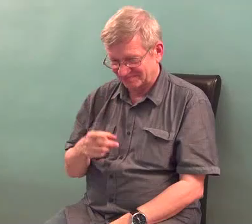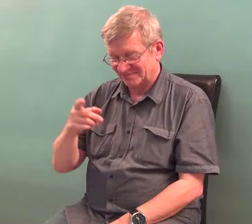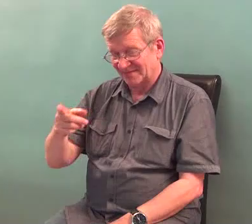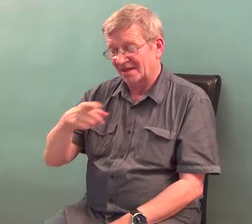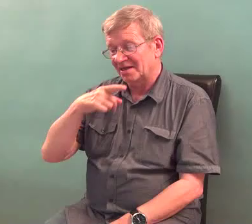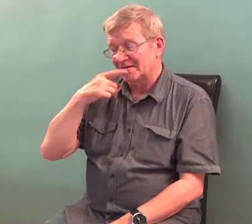Język...